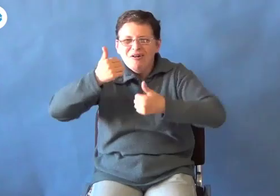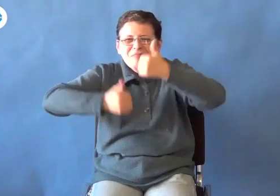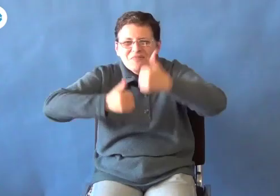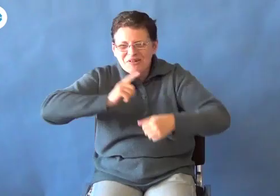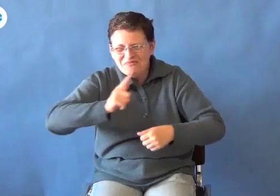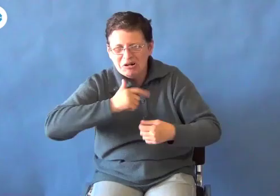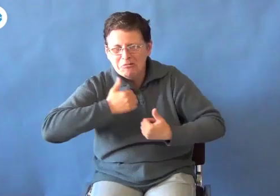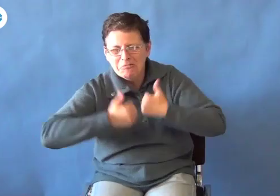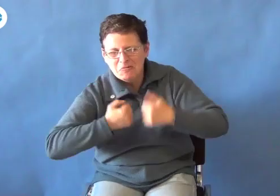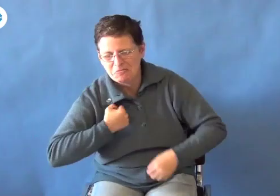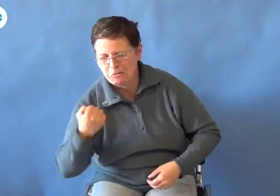Będziemy ze sobą rywalizować.